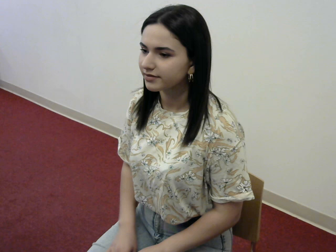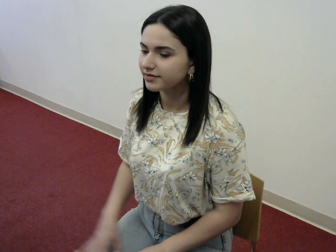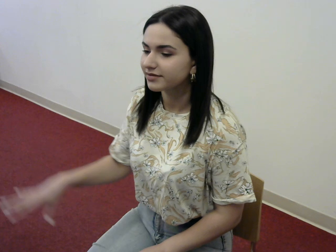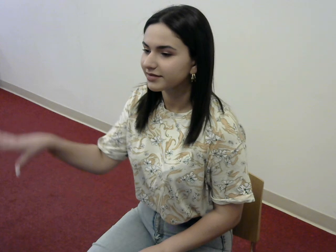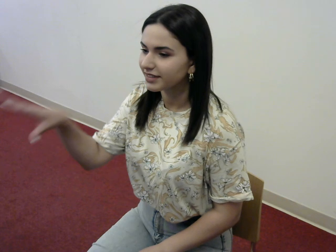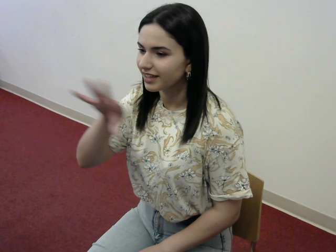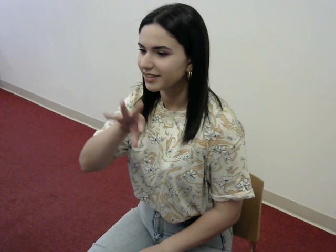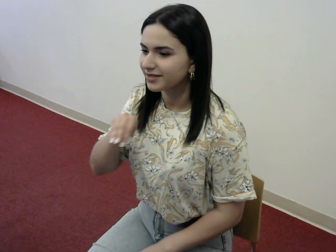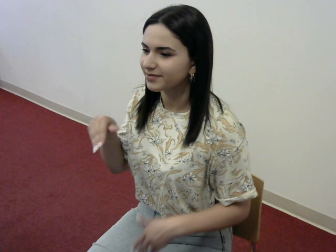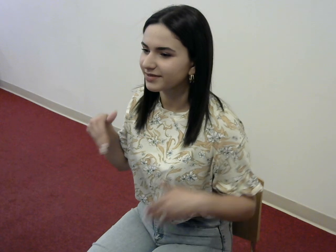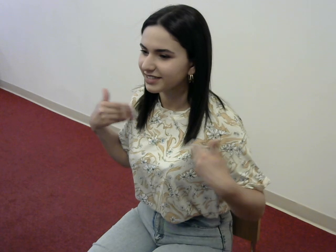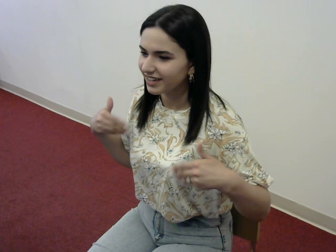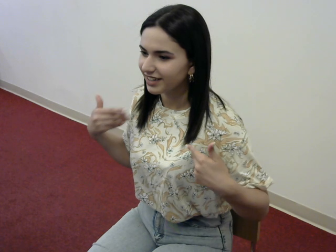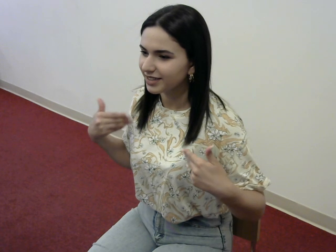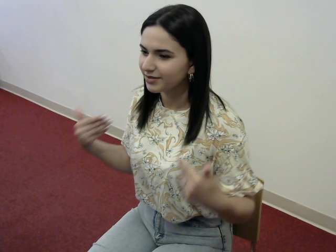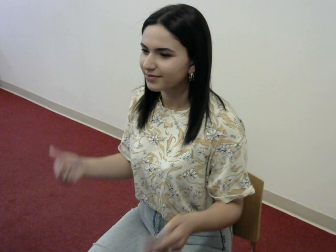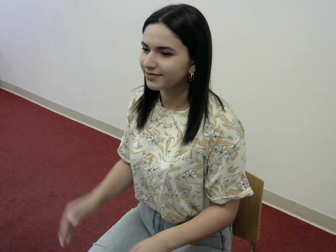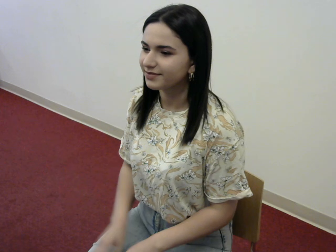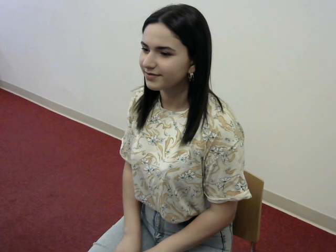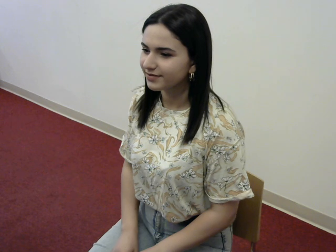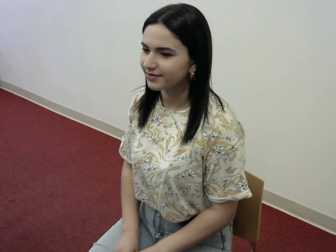Hamınızı salamlayıram